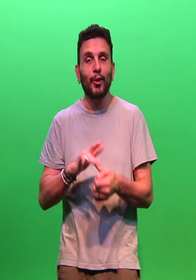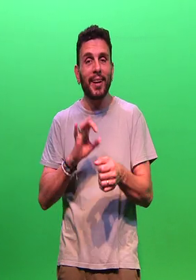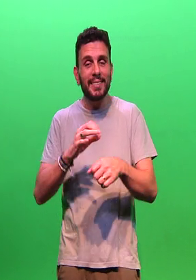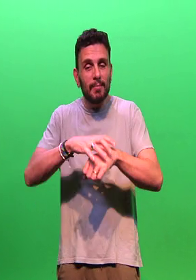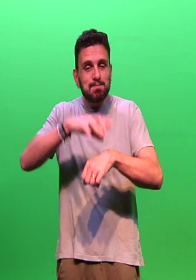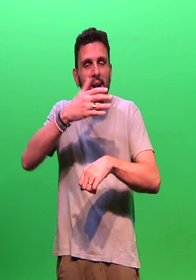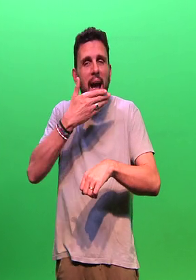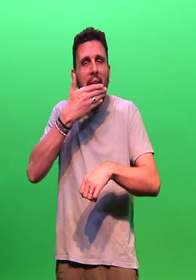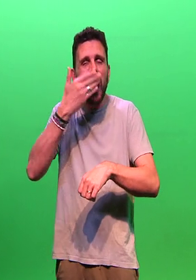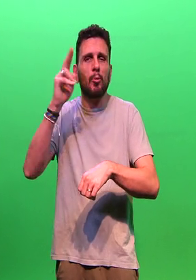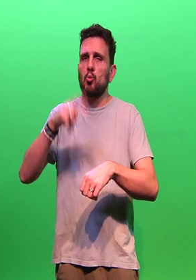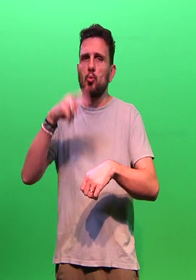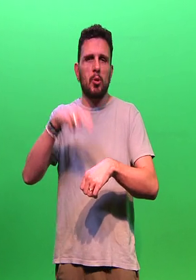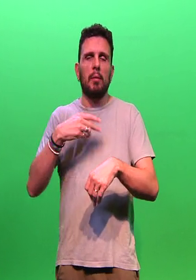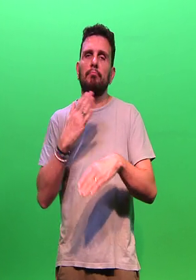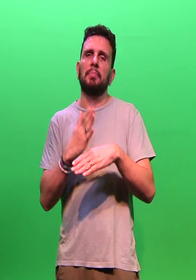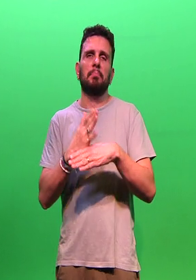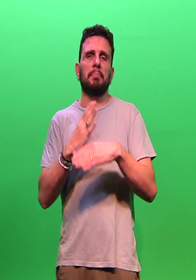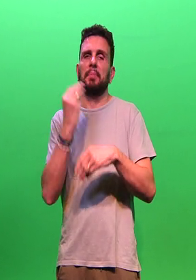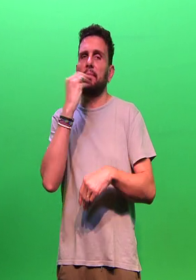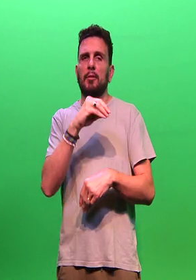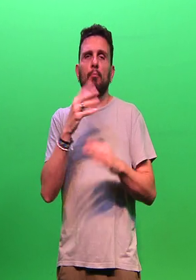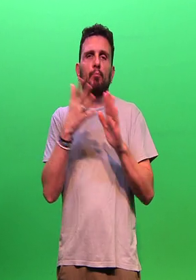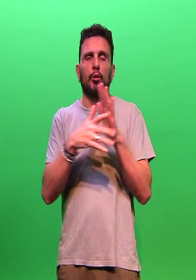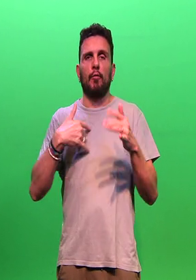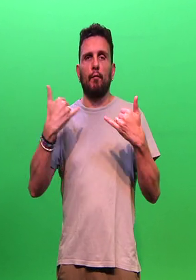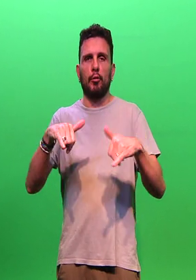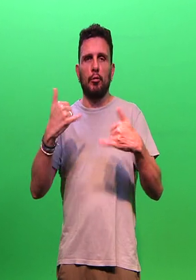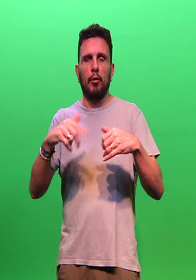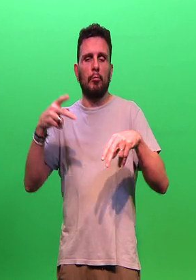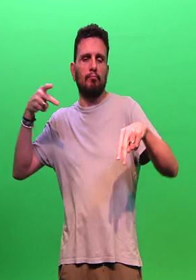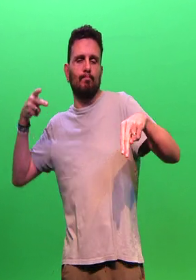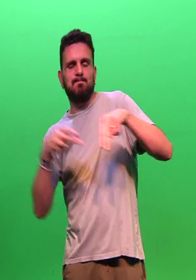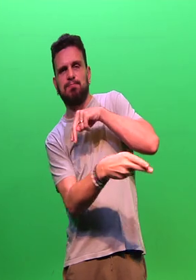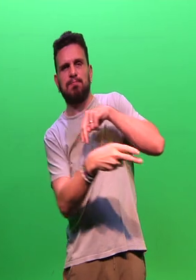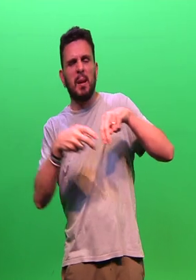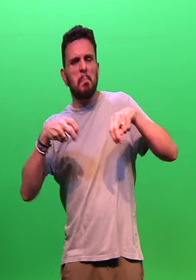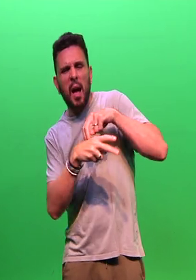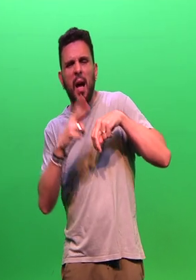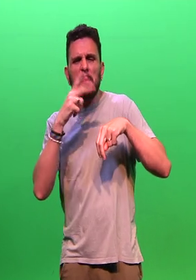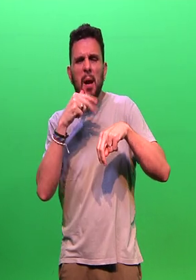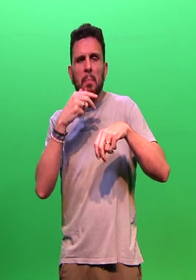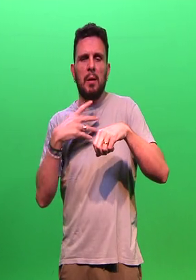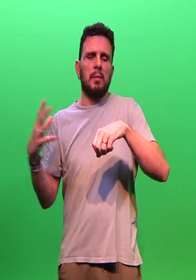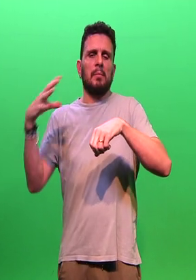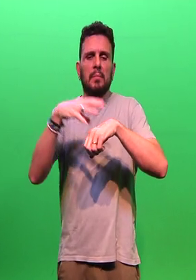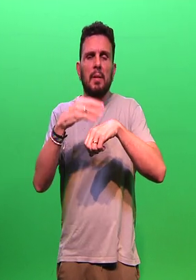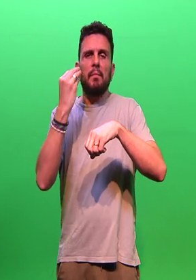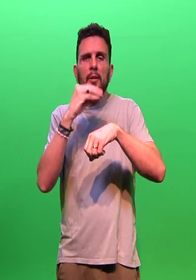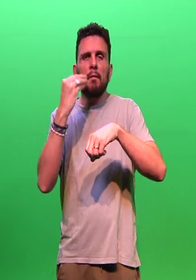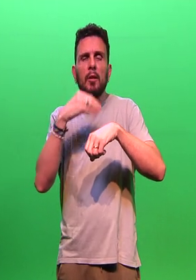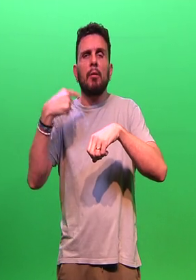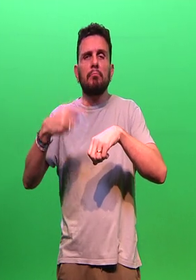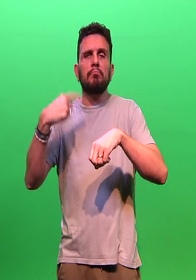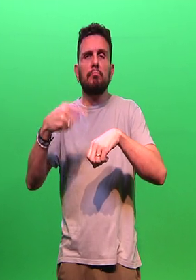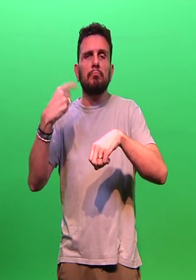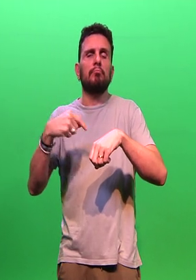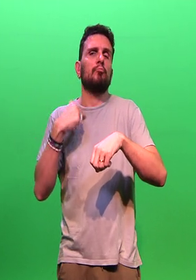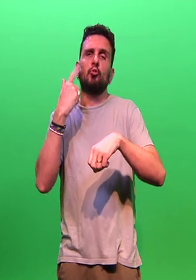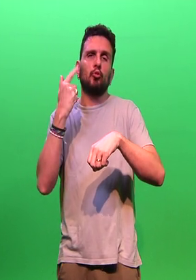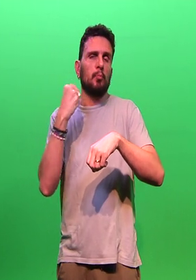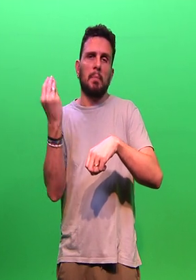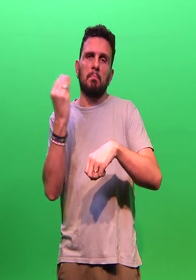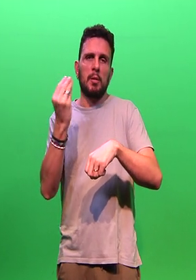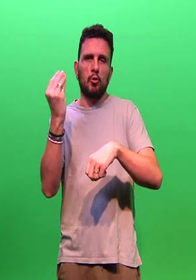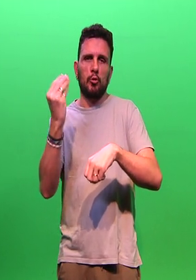Quan tinc inflamació no aplico mai escalfor, sempre m'hi poso fred, perquè quan jugo a futbol i em fan alguna entrada que em fa mal, sempre aplico fred, ja hi estic acostumat i després em sento millor.